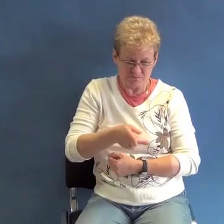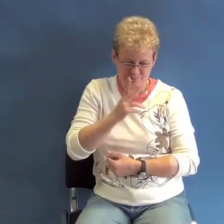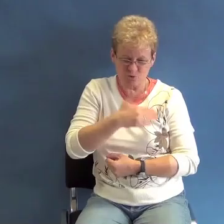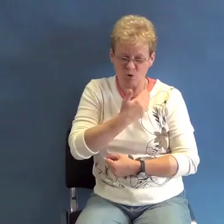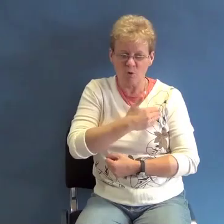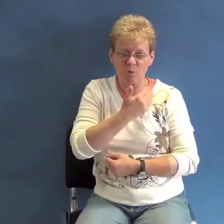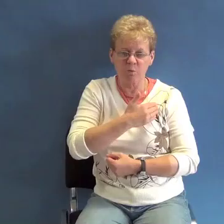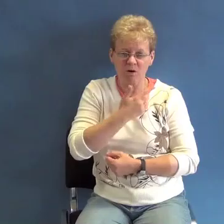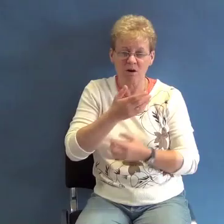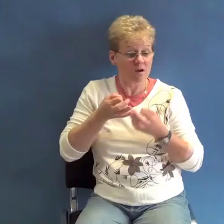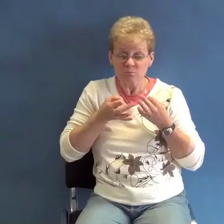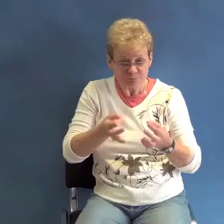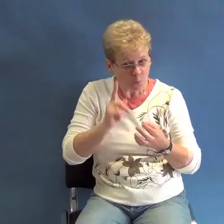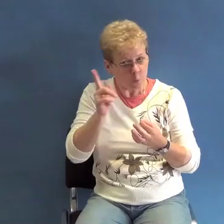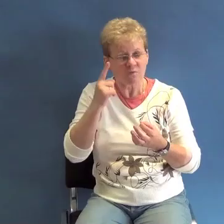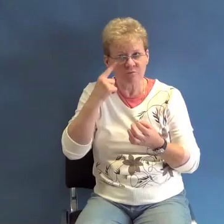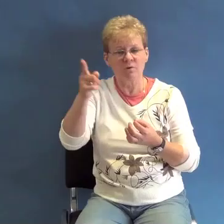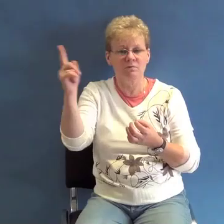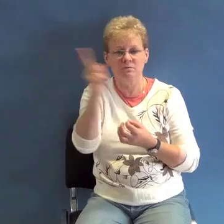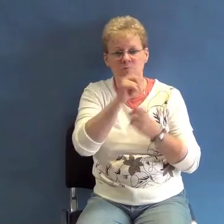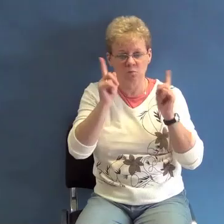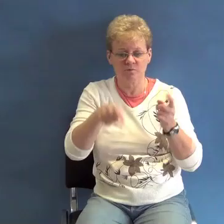Myślę, że ten znak jest postawiony pod szkołą, żeby kierowcy uważali.